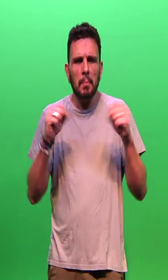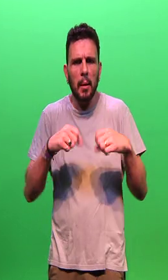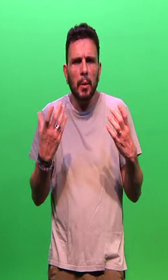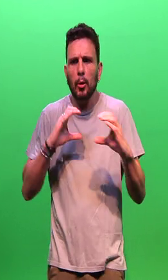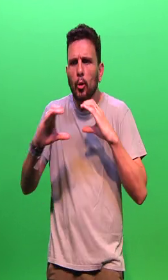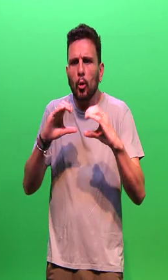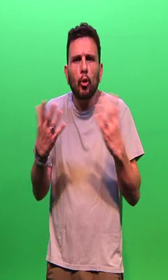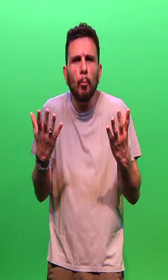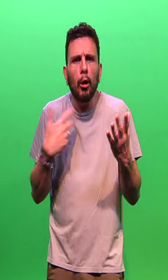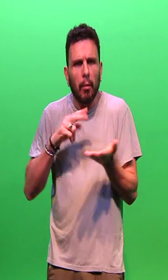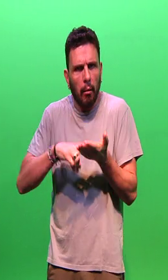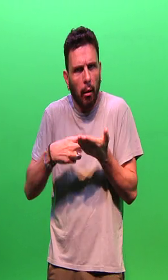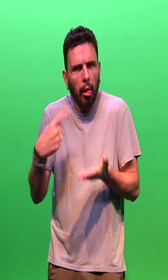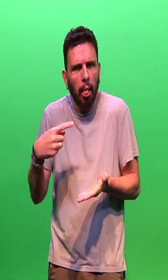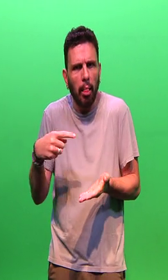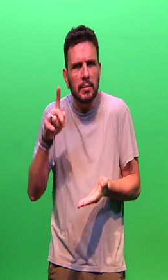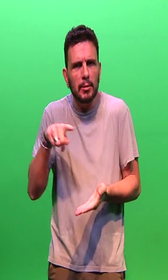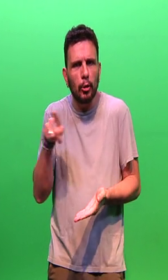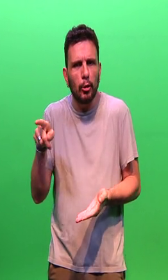D'acord, però com em comunico? hi ha intèrpret?